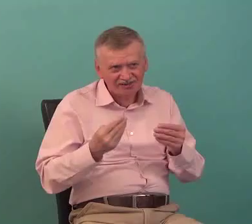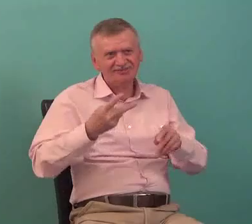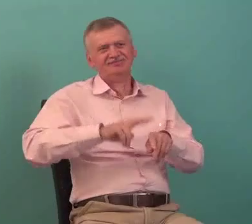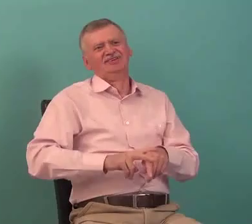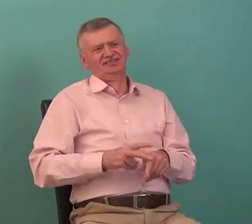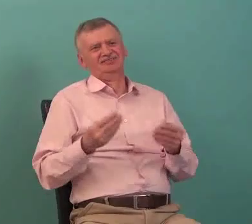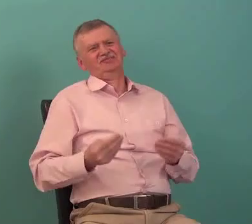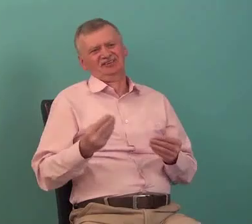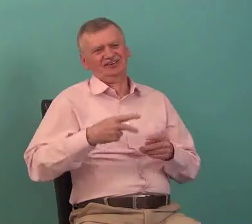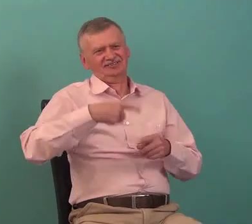Te urodziny się powtarzają.